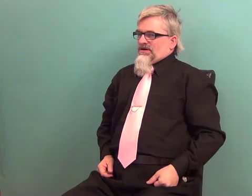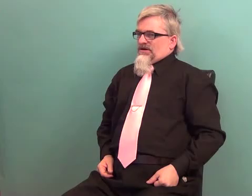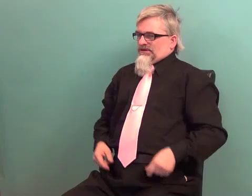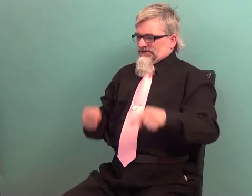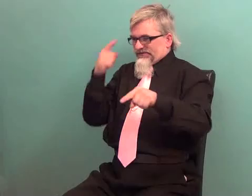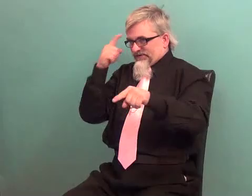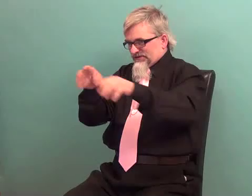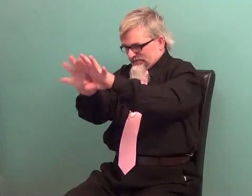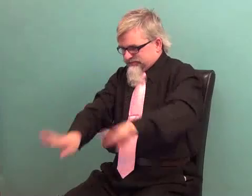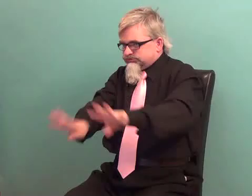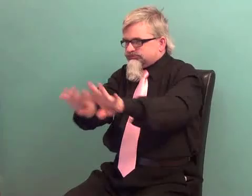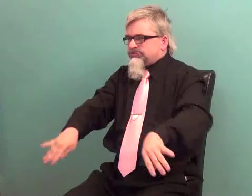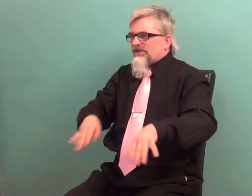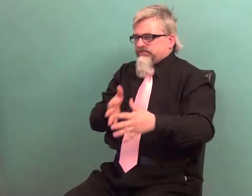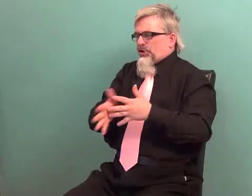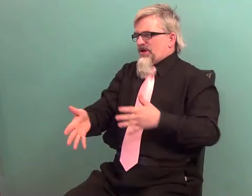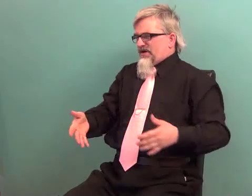Wiesz, ogrodzenie jest, tak, promieniowanie.